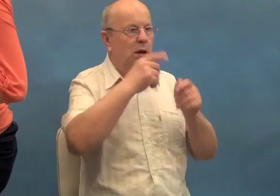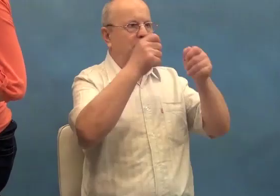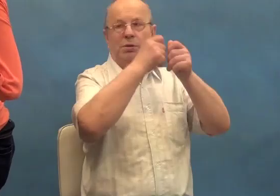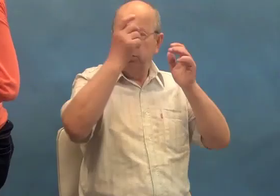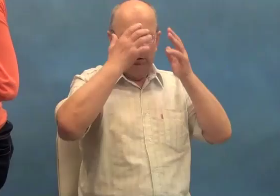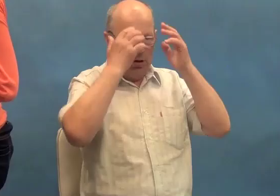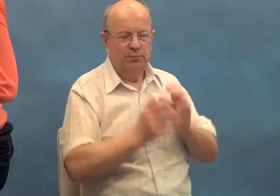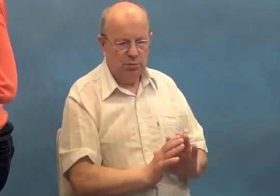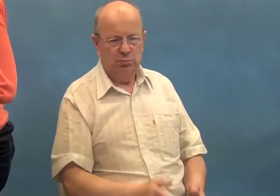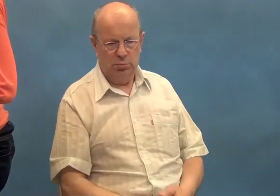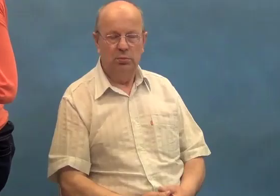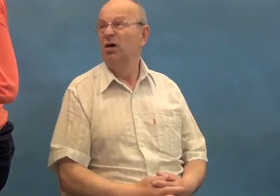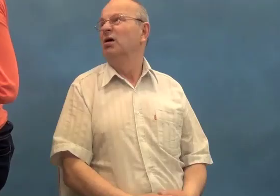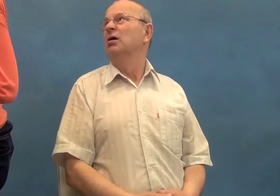Przyszła i już przeszkadza, jejku.